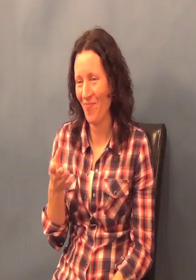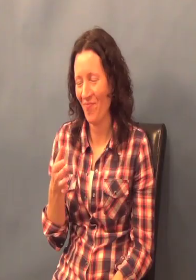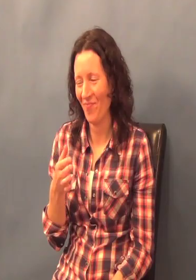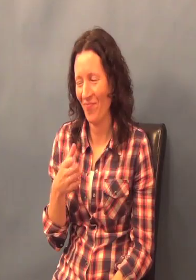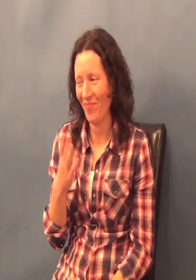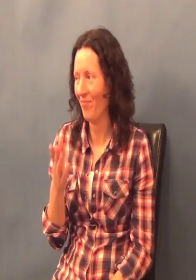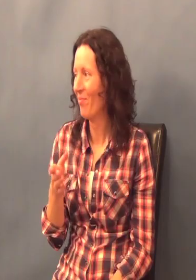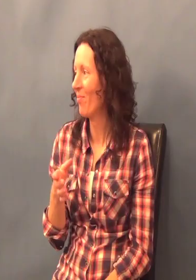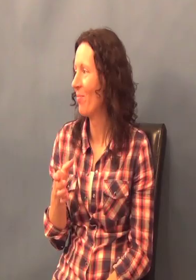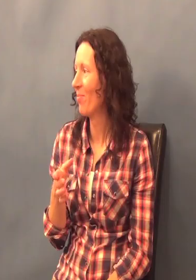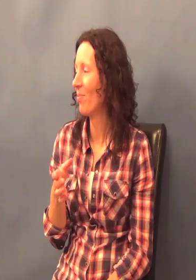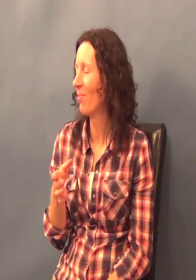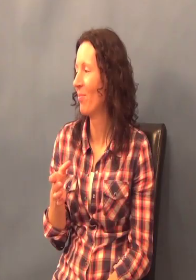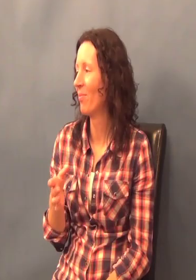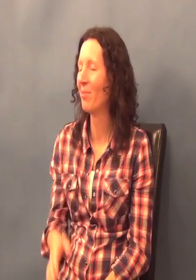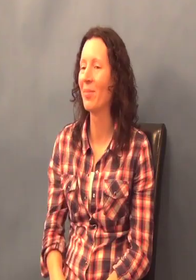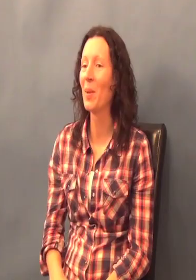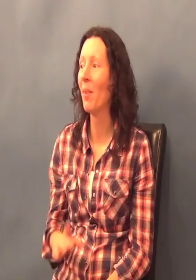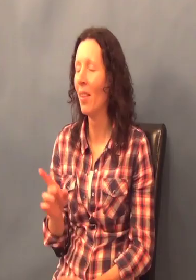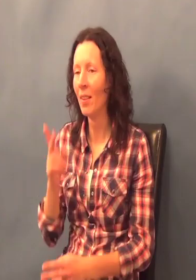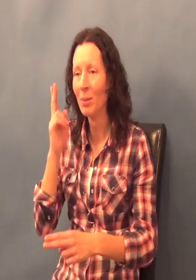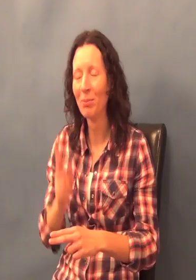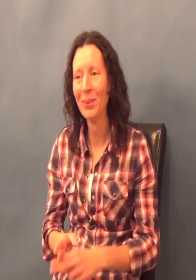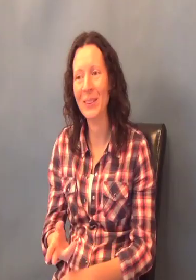Patrzę na nią i przerywam.